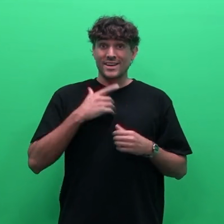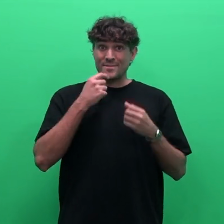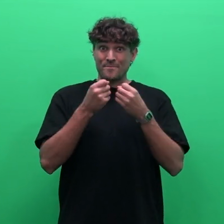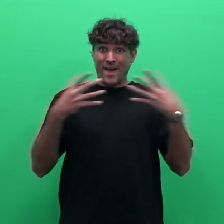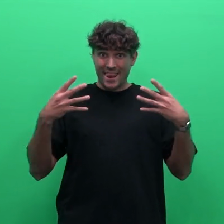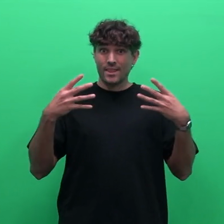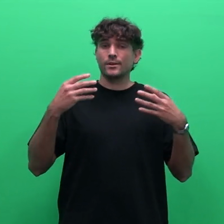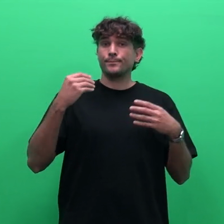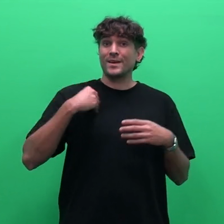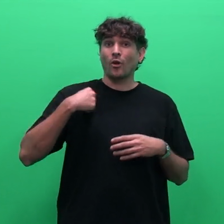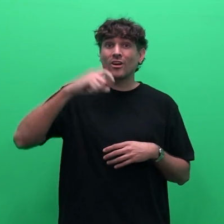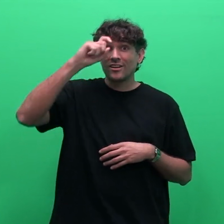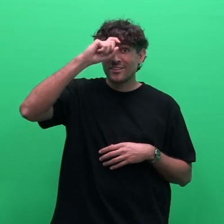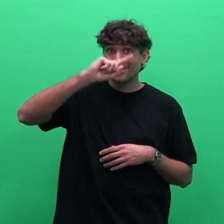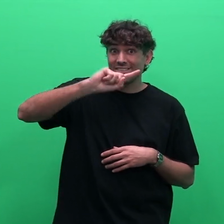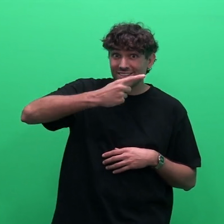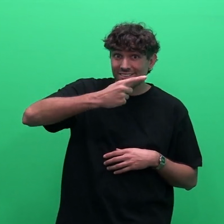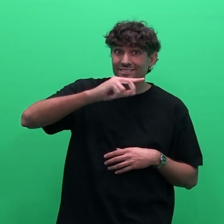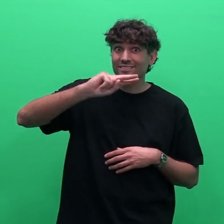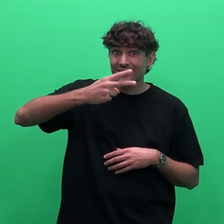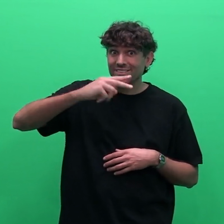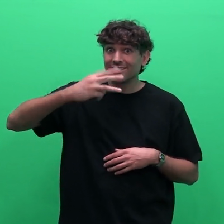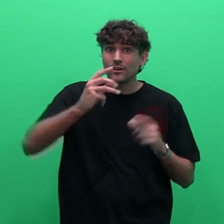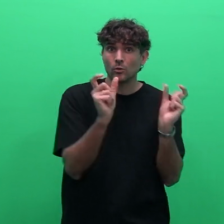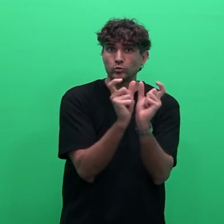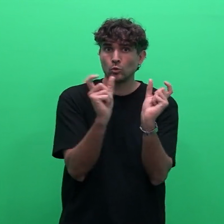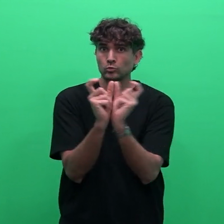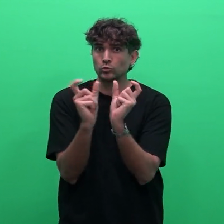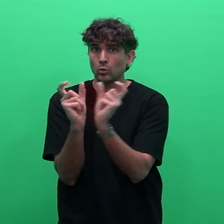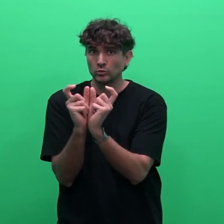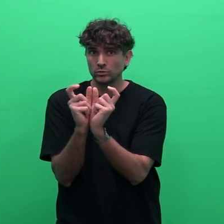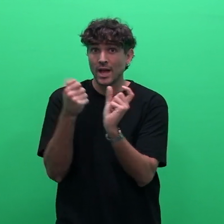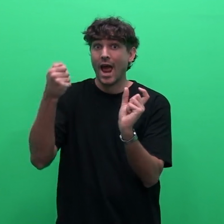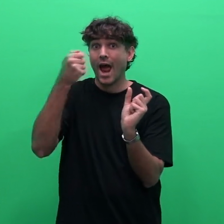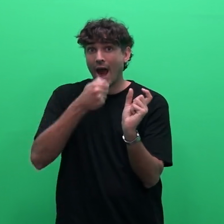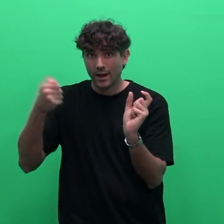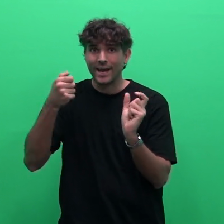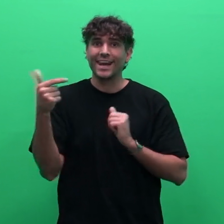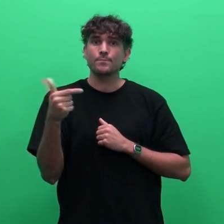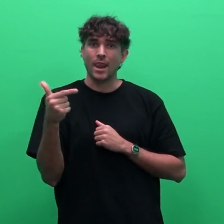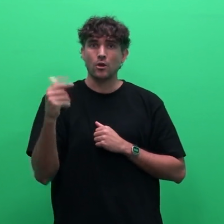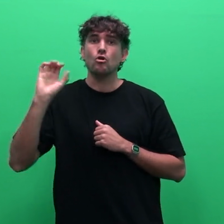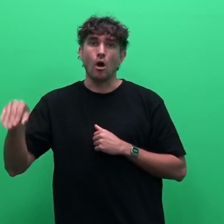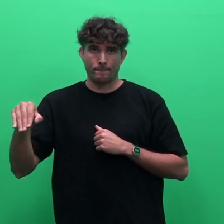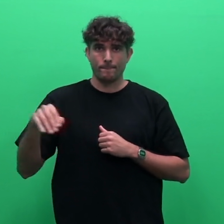El meu correu és el meu nom, el meu primer cognom i el segon cognom, els tres junts arrova gmail punt com.